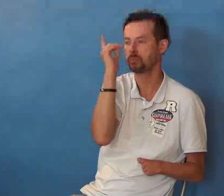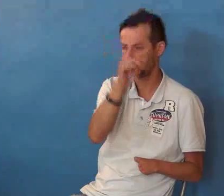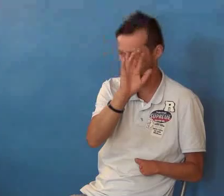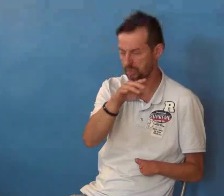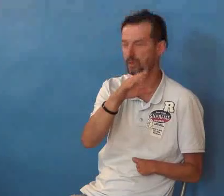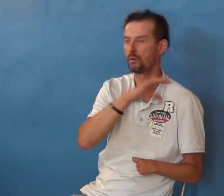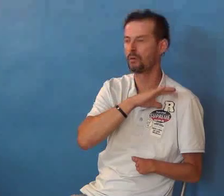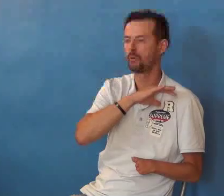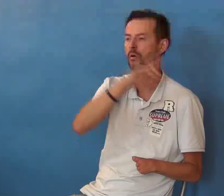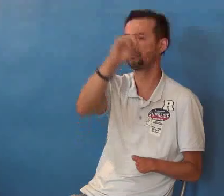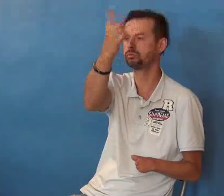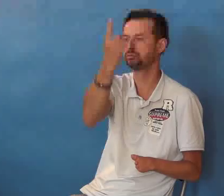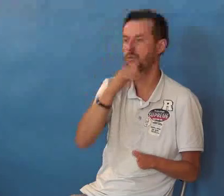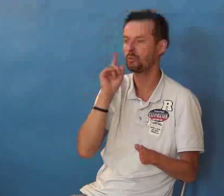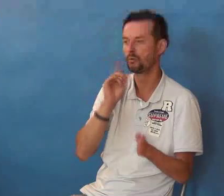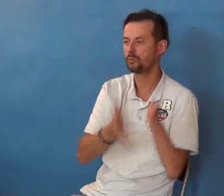Po jakimś czasie zjawia się chłopiec na rowerze.